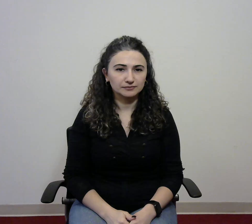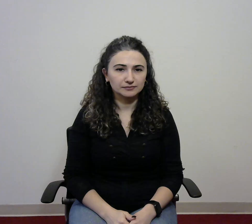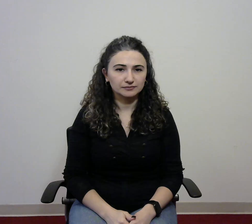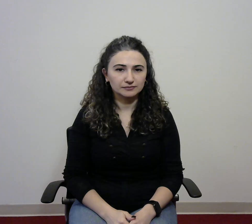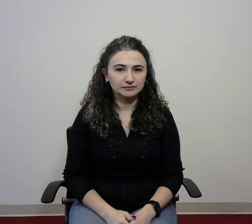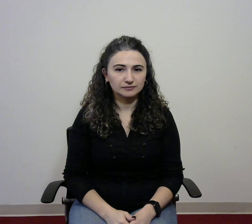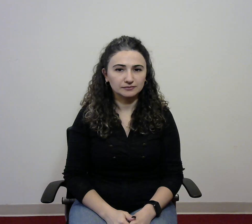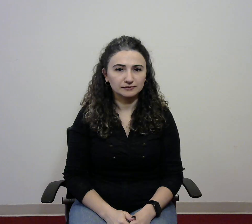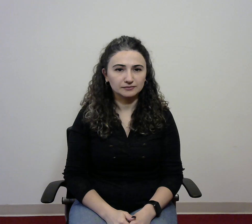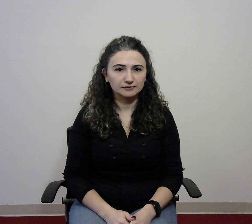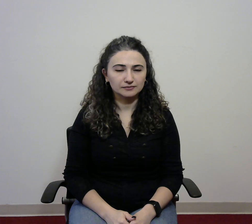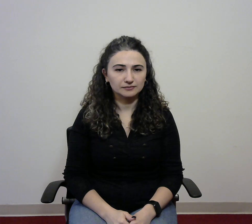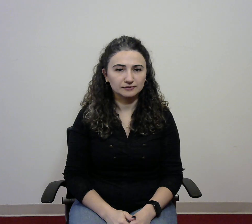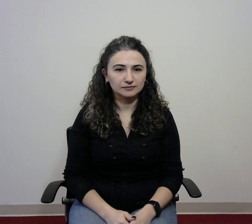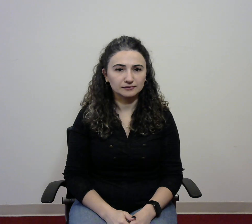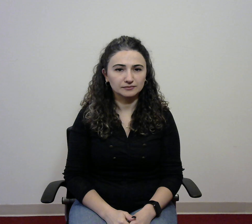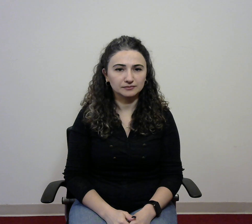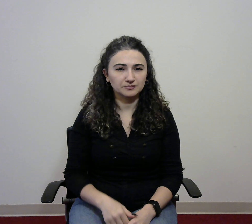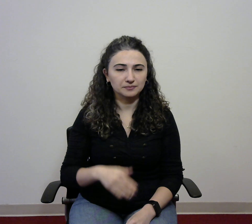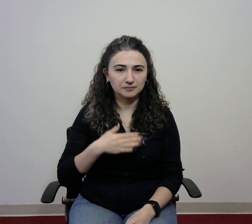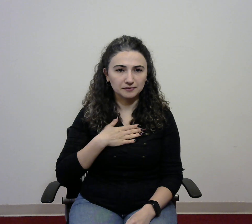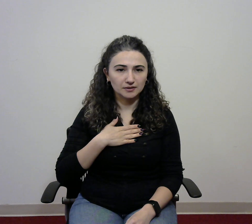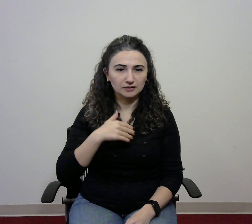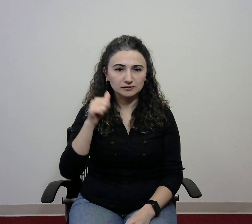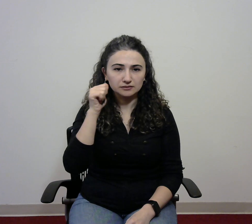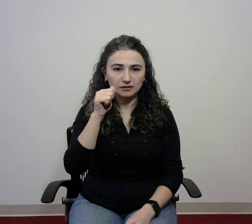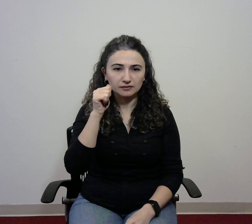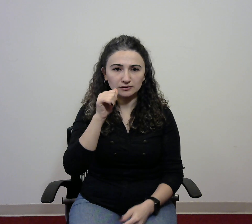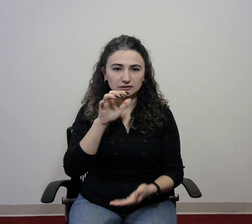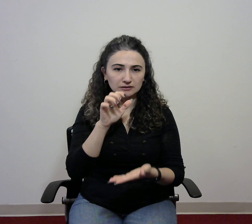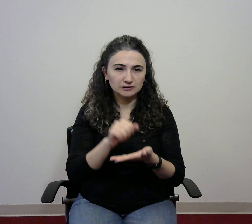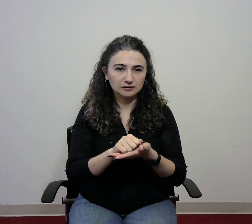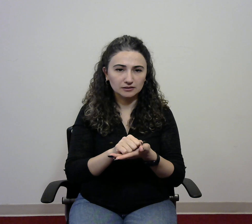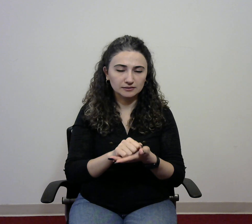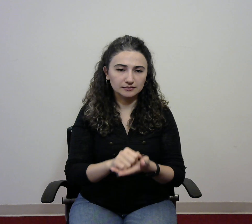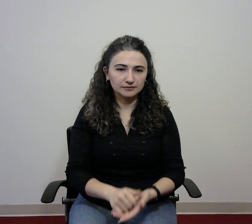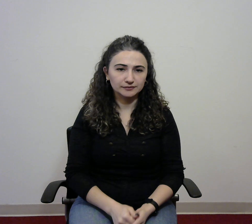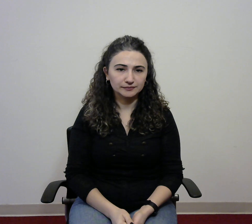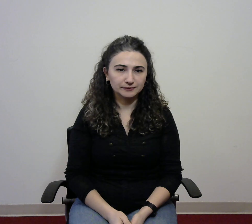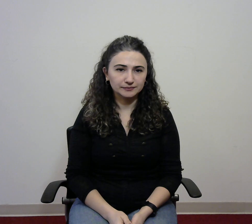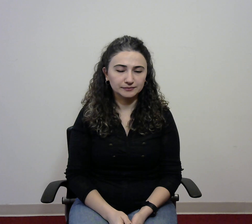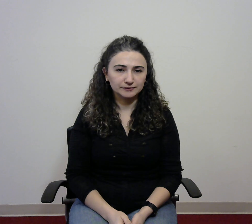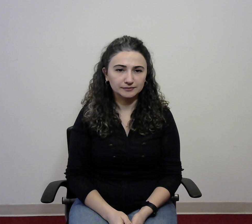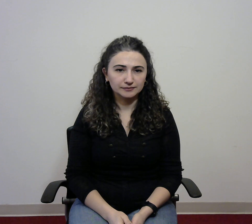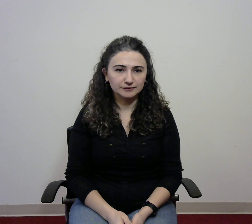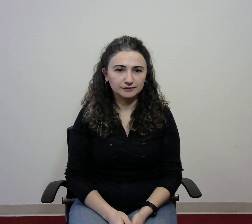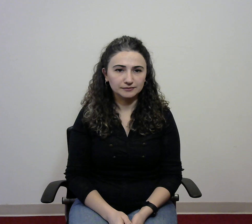Mən sabah məşğulam